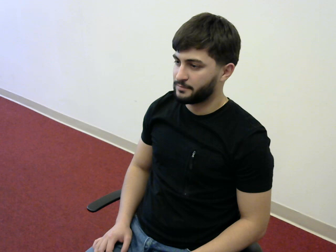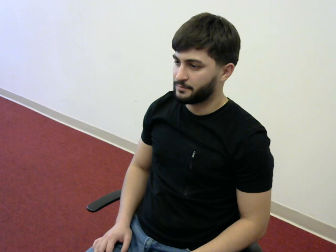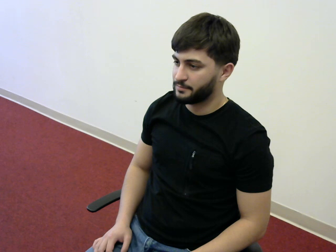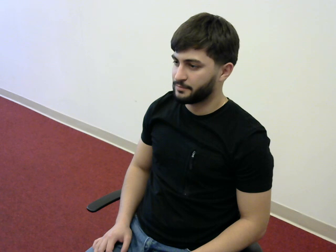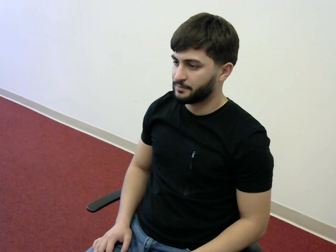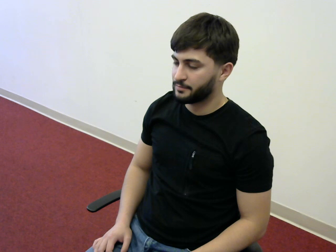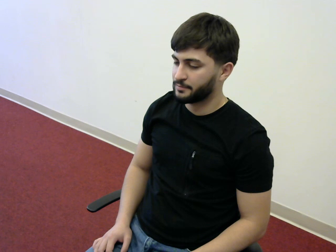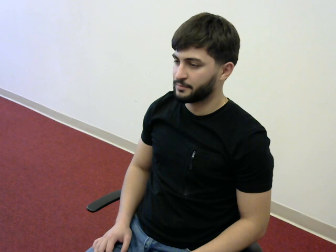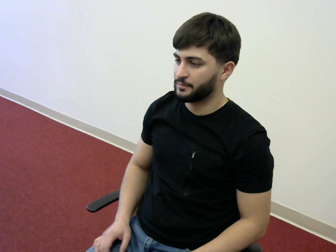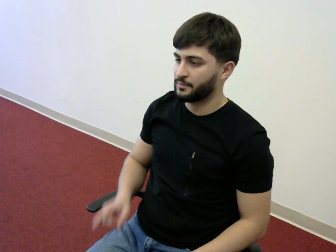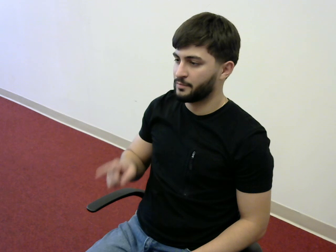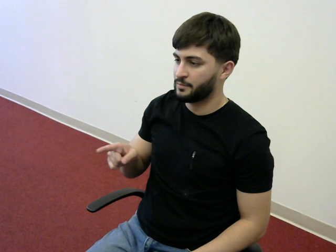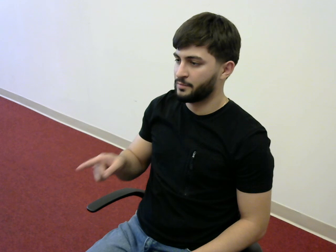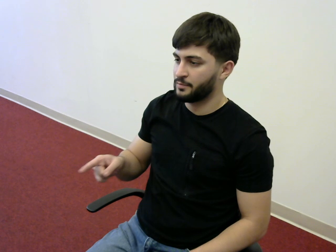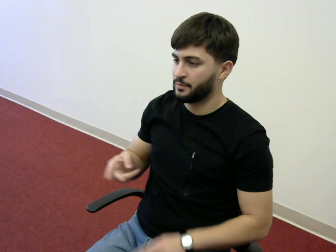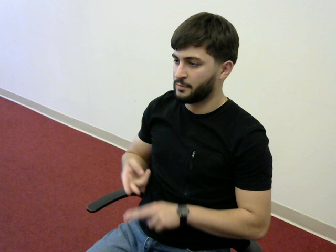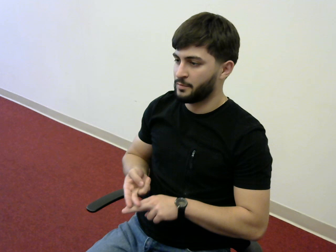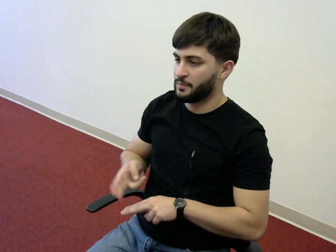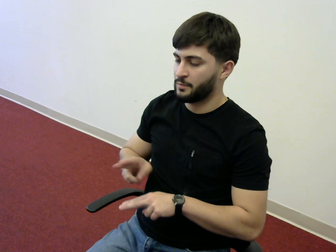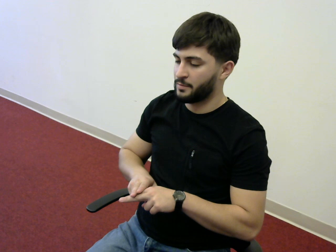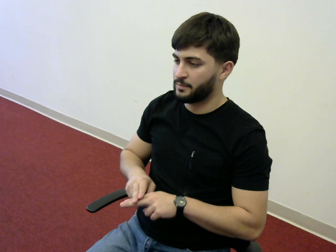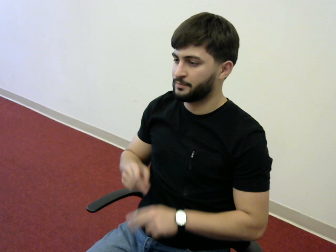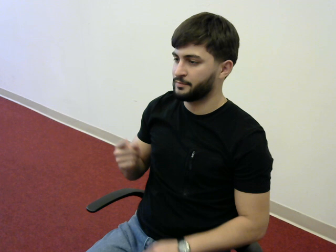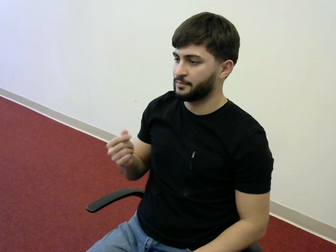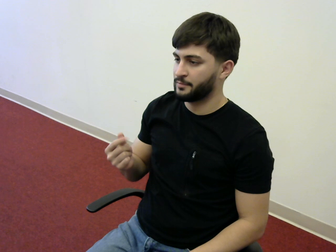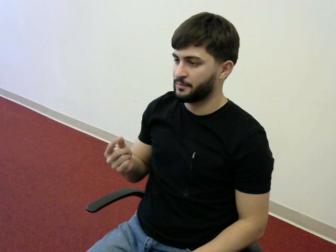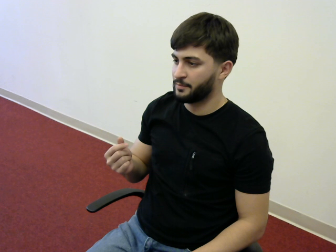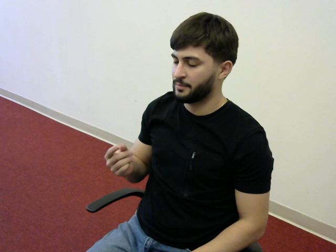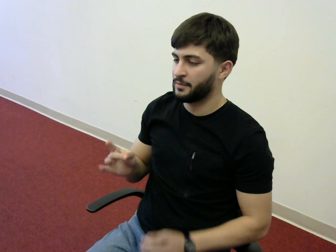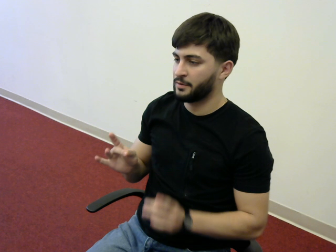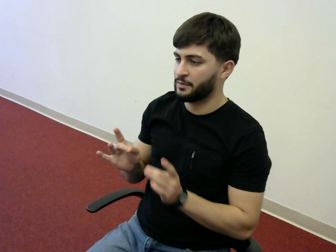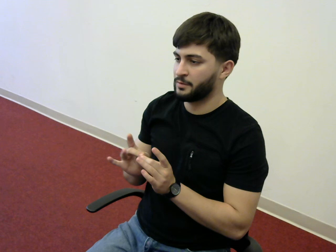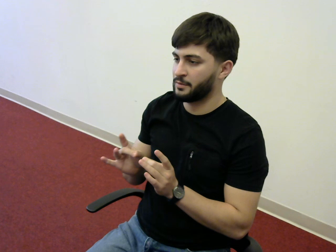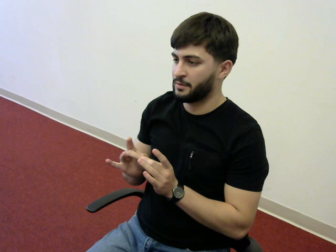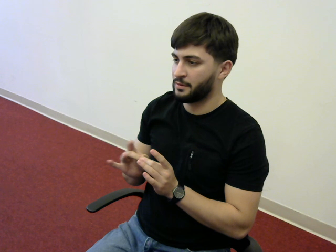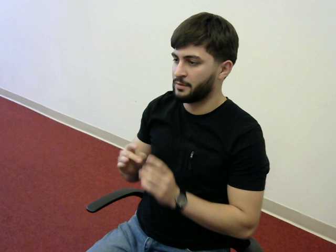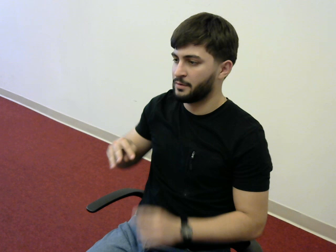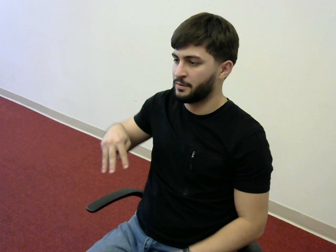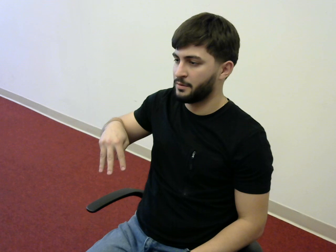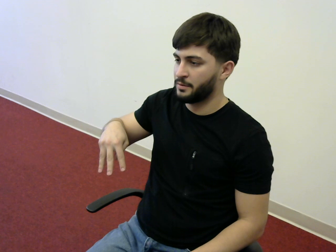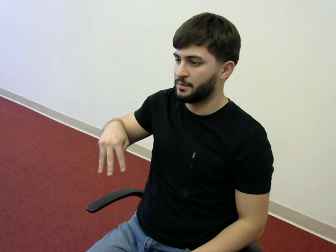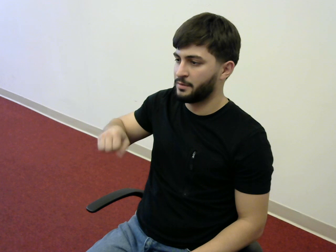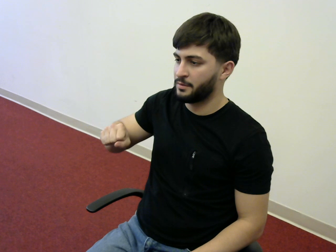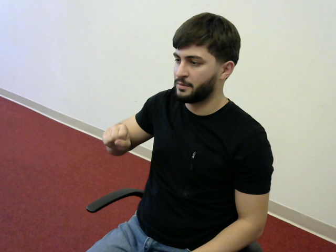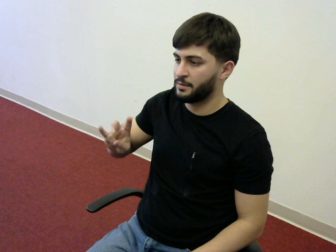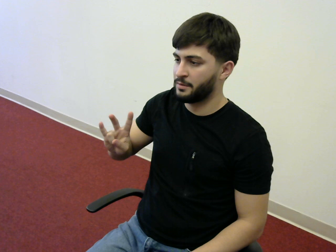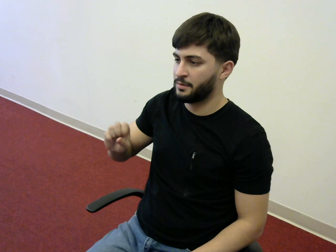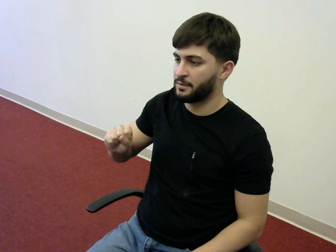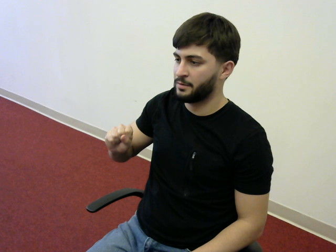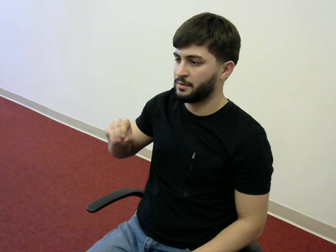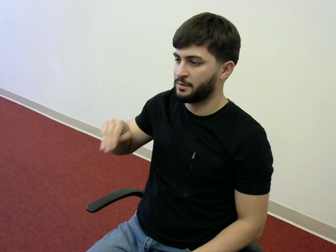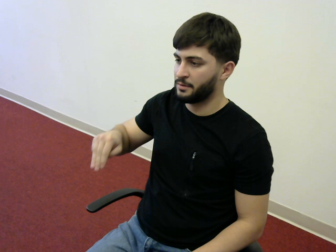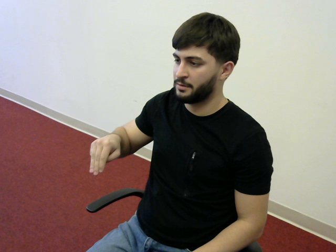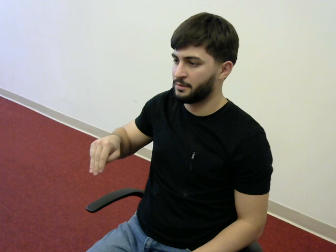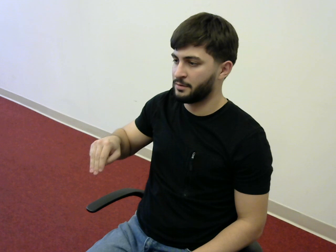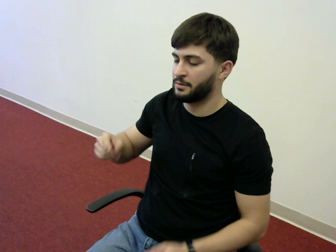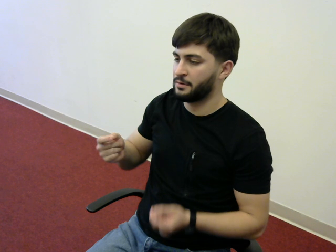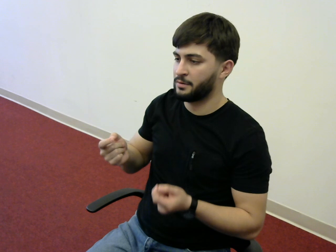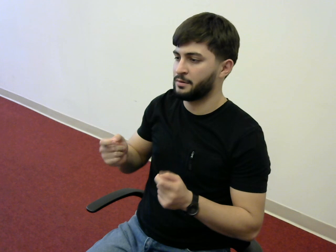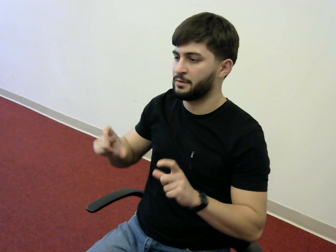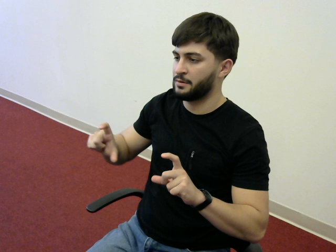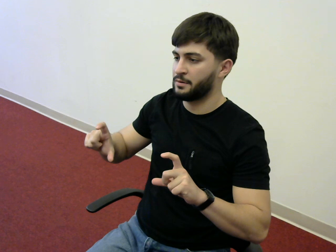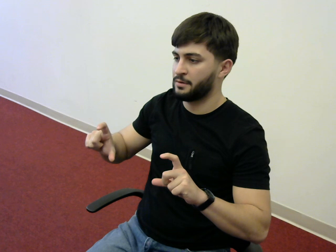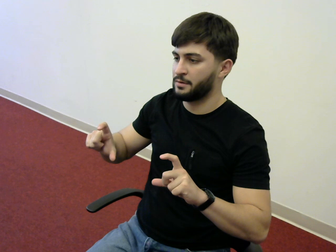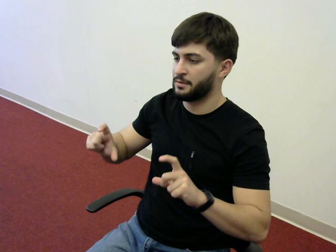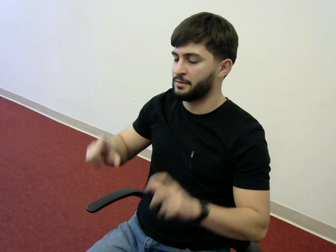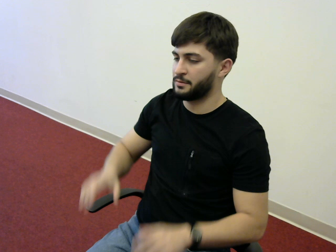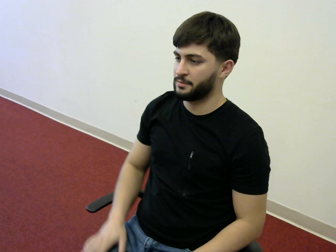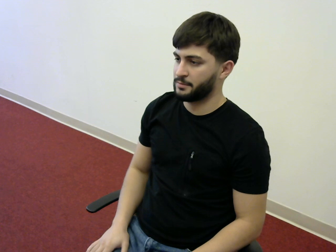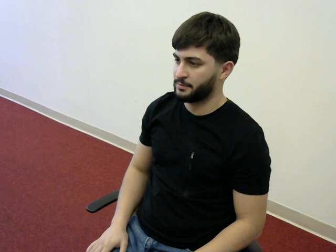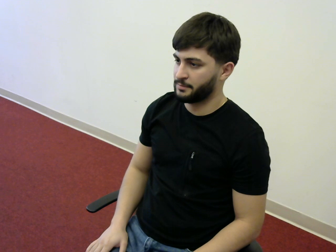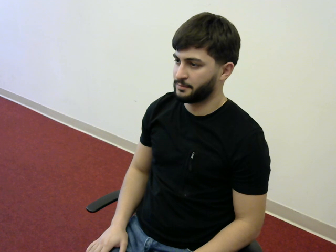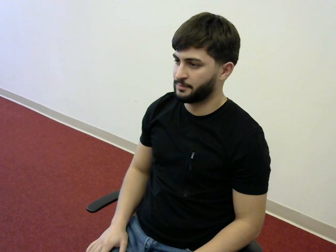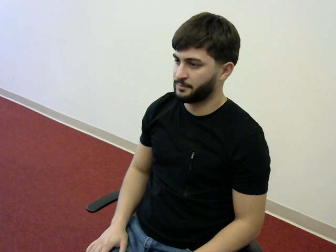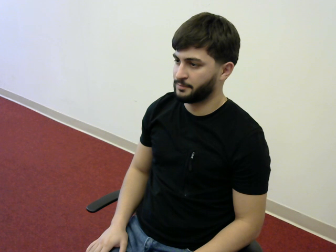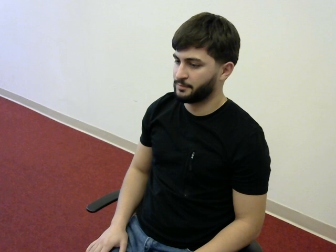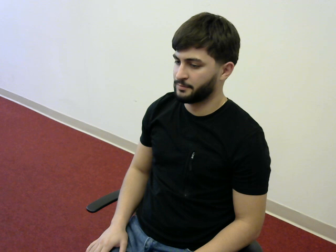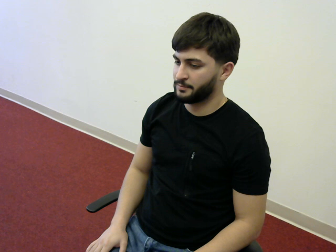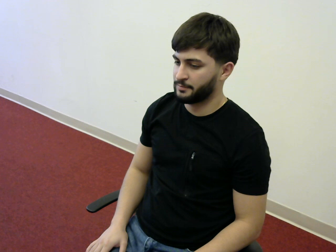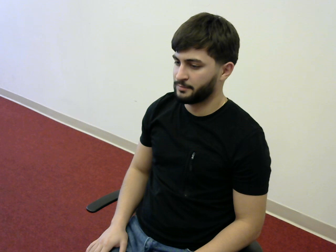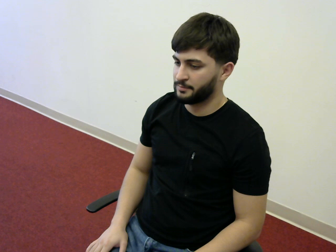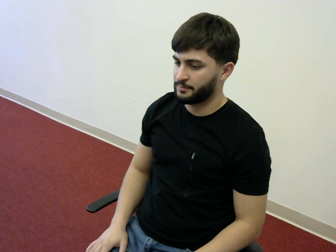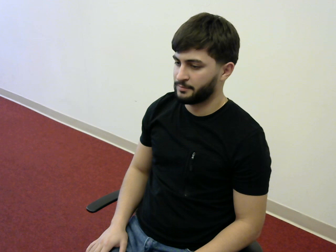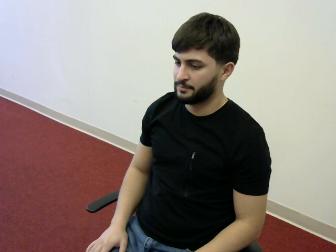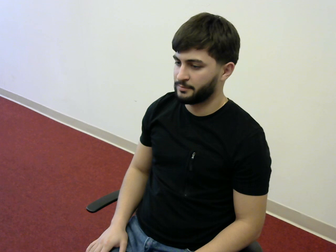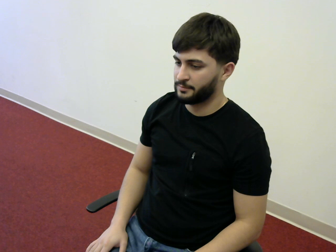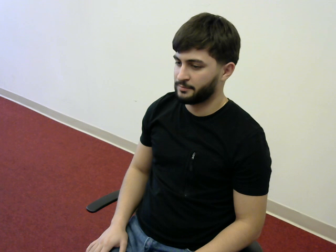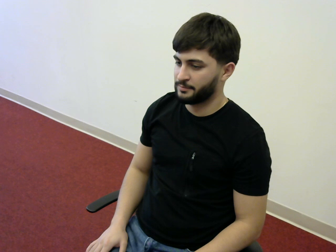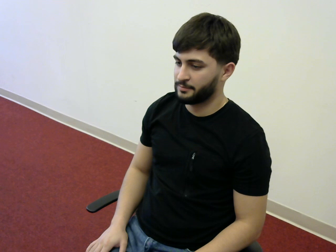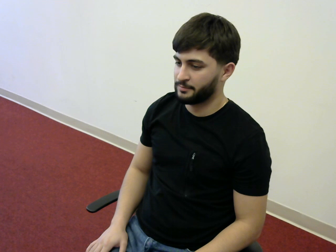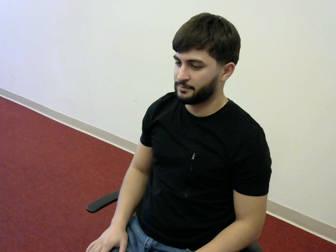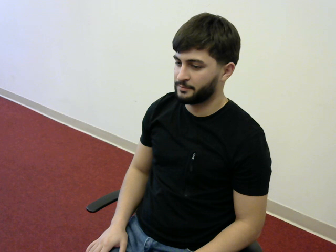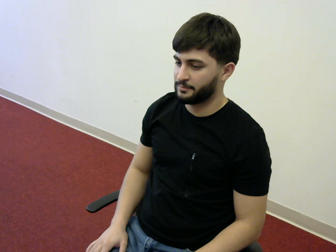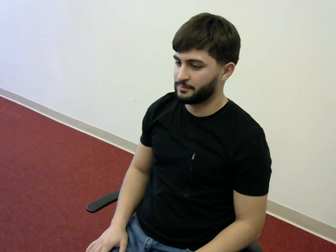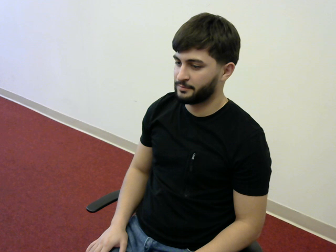Bunun qiyməti 10 manat qalxıb